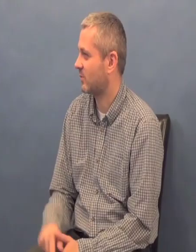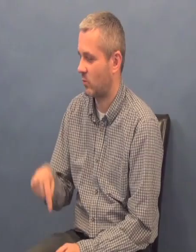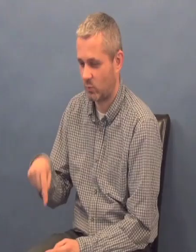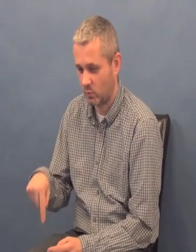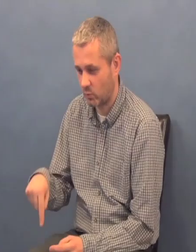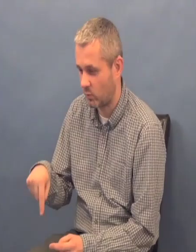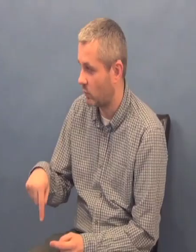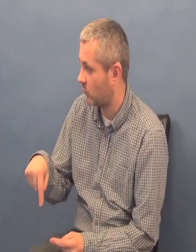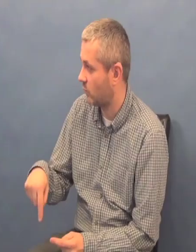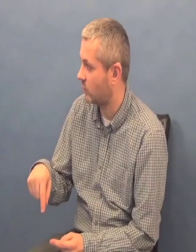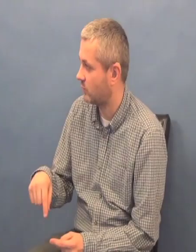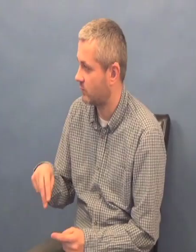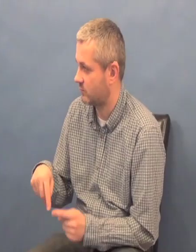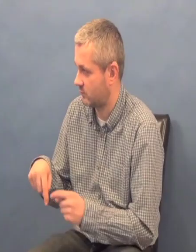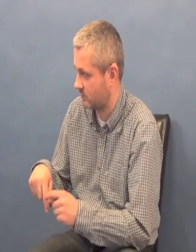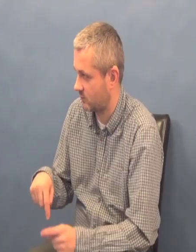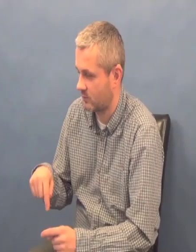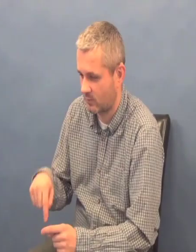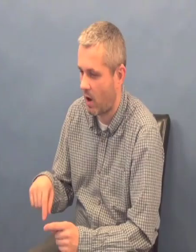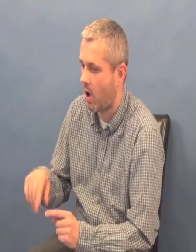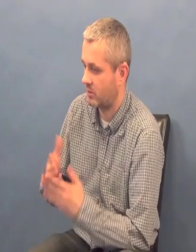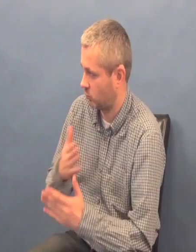Tutaj.